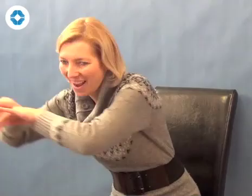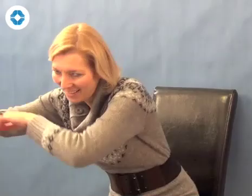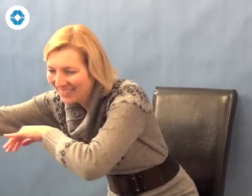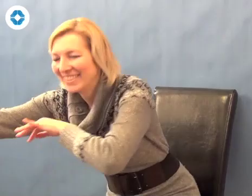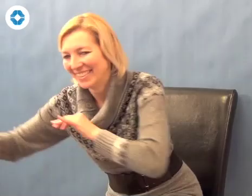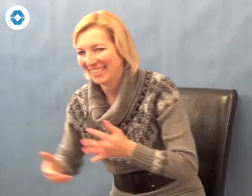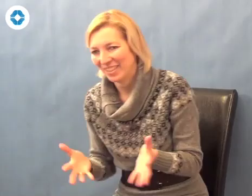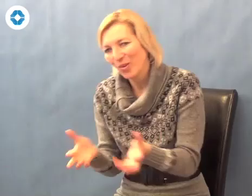Uratował go.